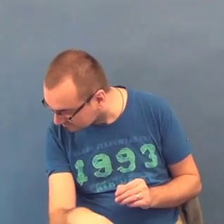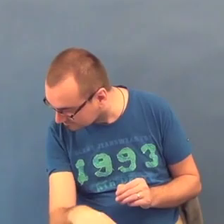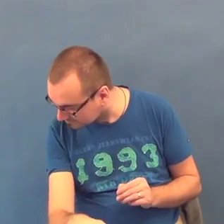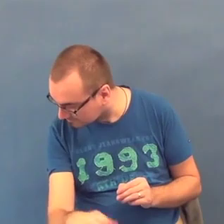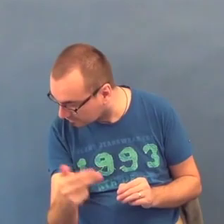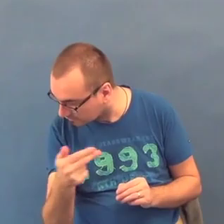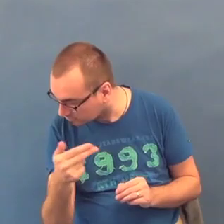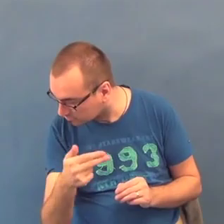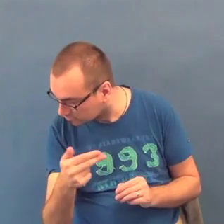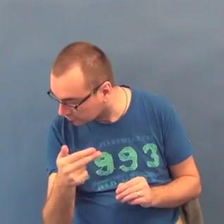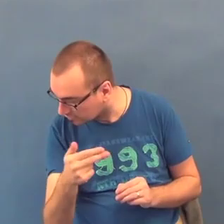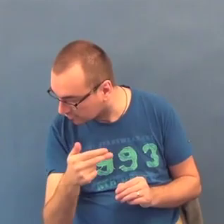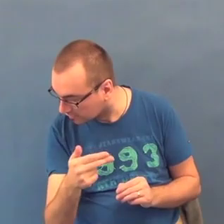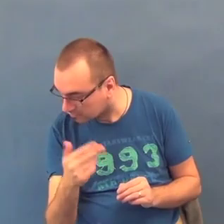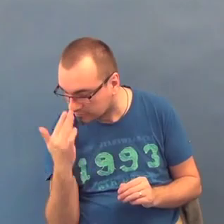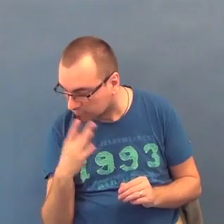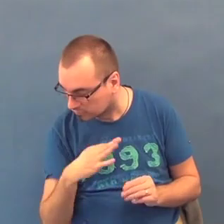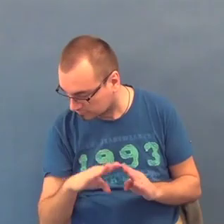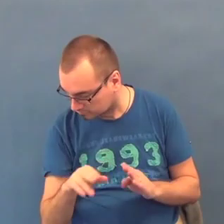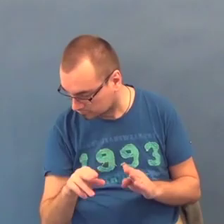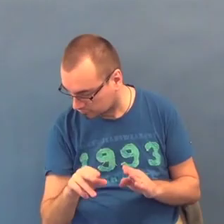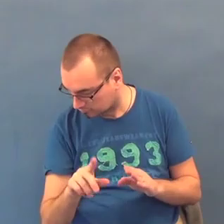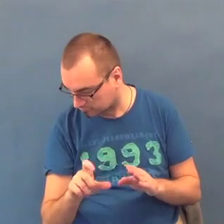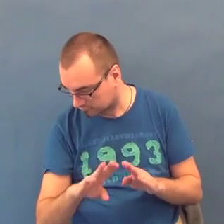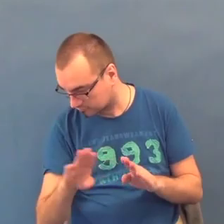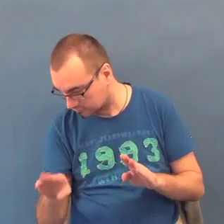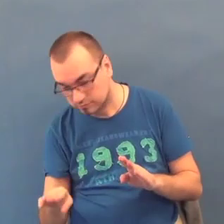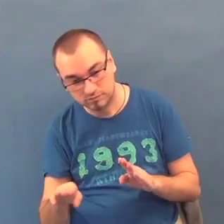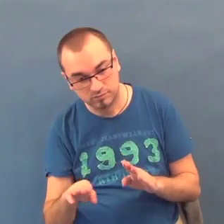Niedziela jak wygląda? Czy masz całą wolną?